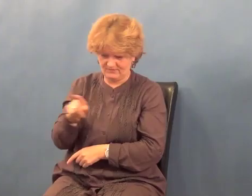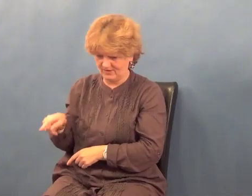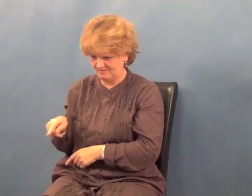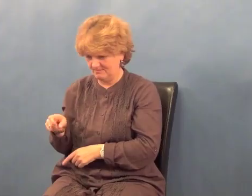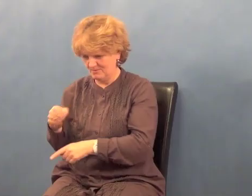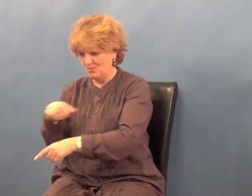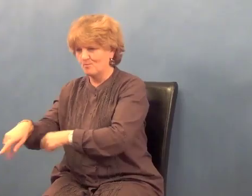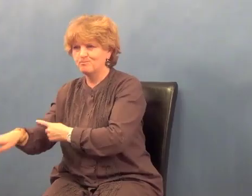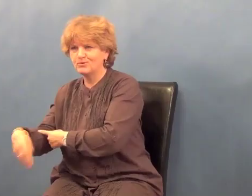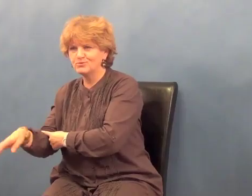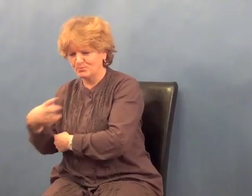A trzeciego nie ma.